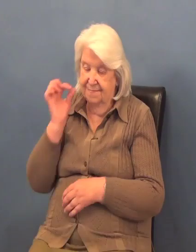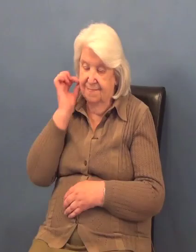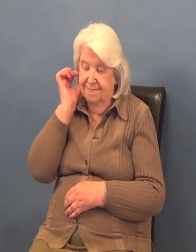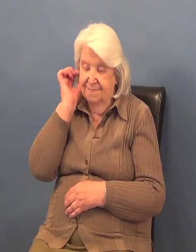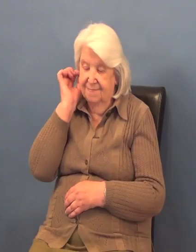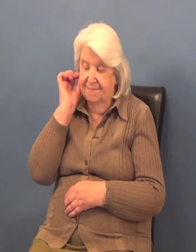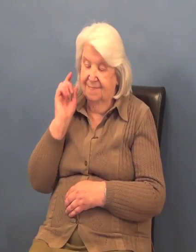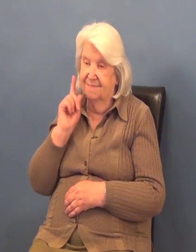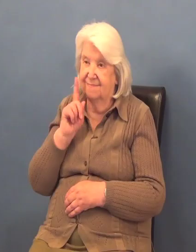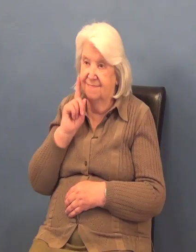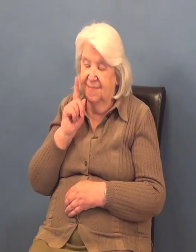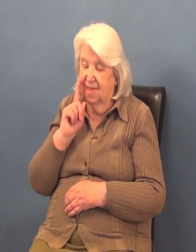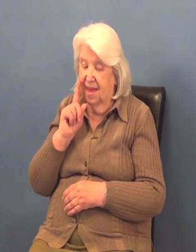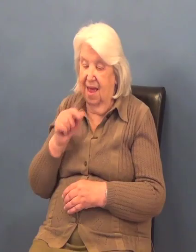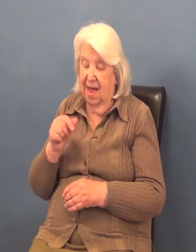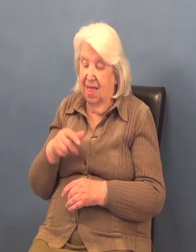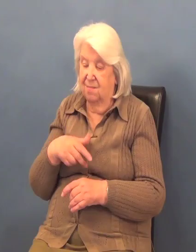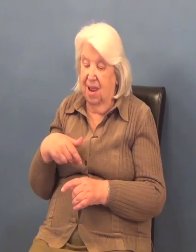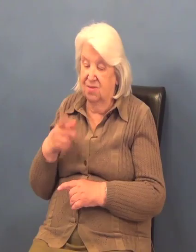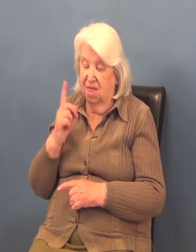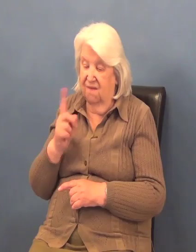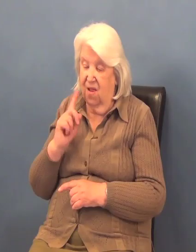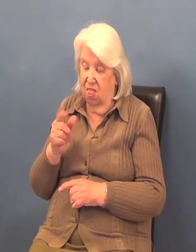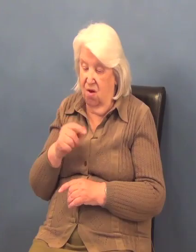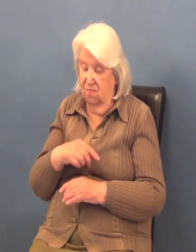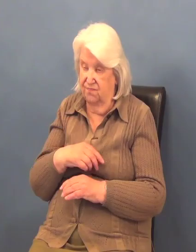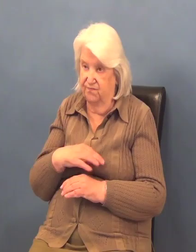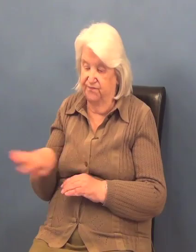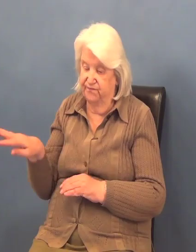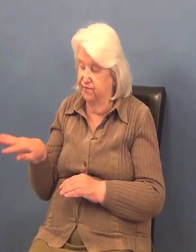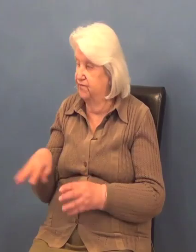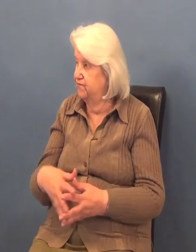Zakaz noszenia strojów plażowych przez kobiety i mężczyzn.